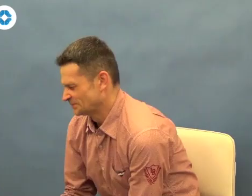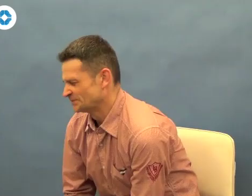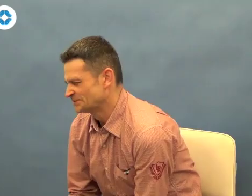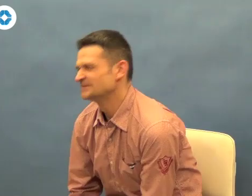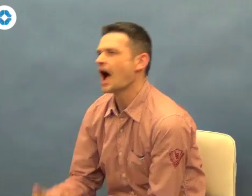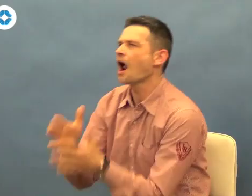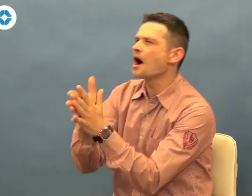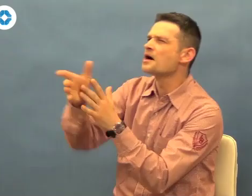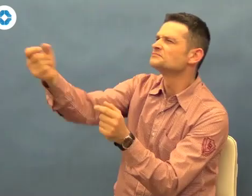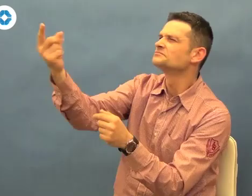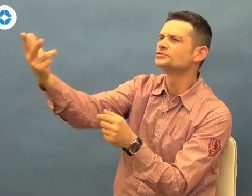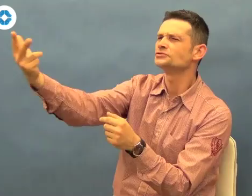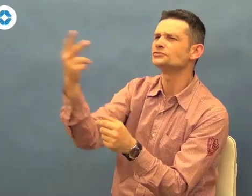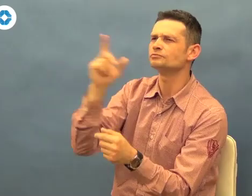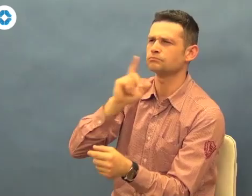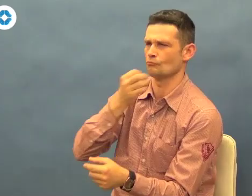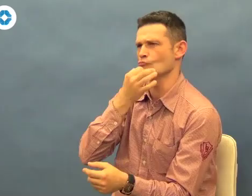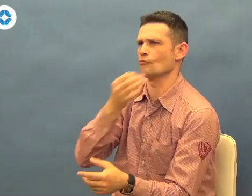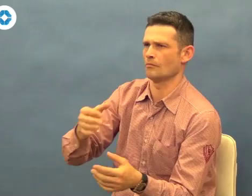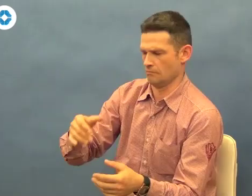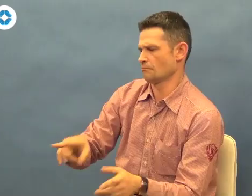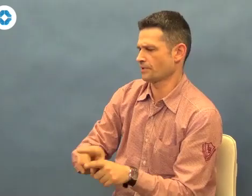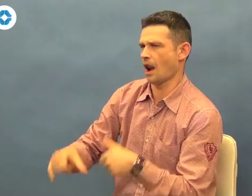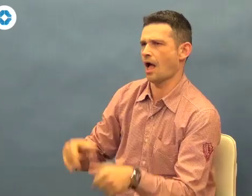Od strony lasu nadeszło trzech młodych chłopców w podobnym do niego wieku.